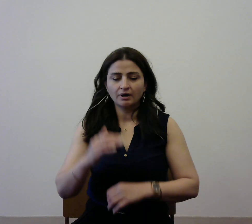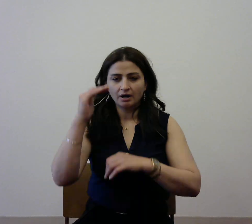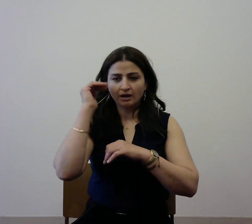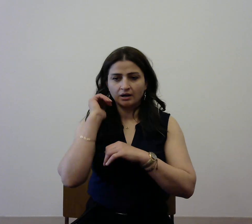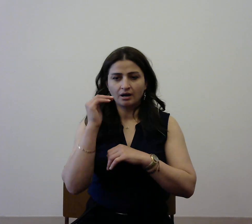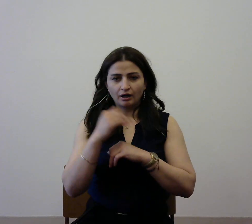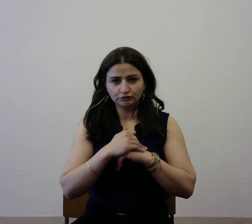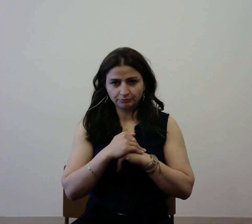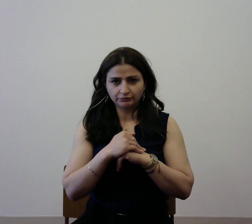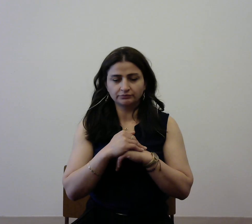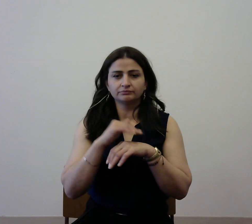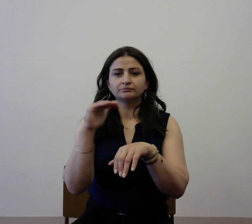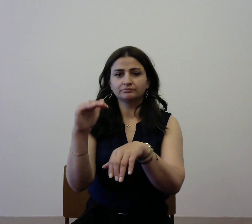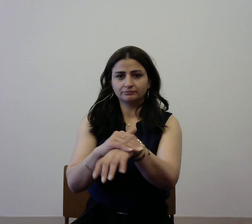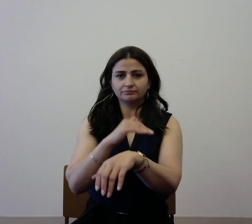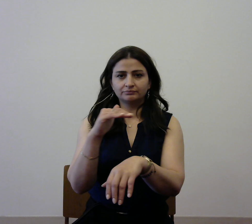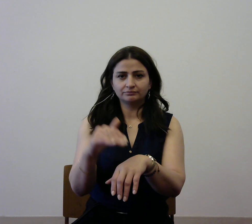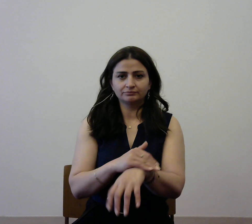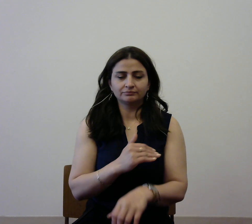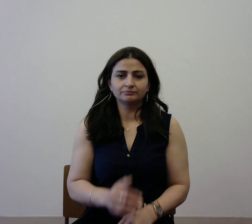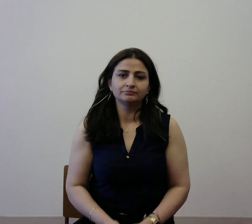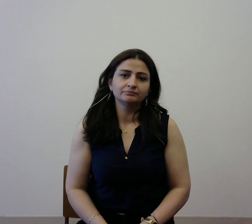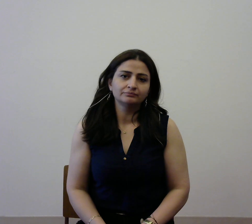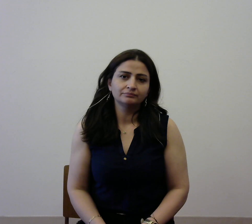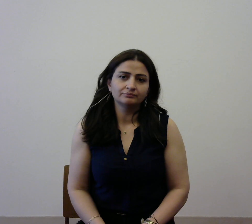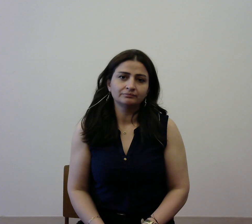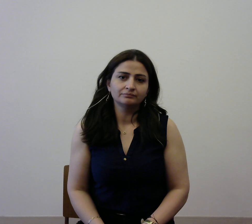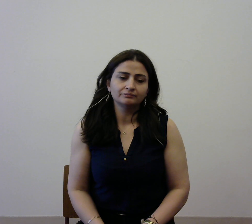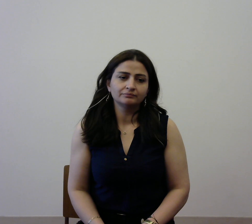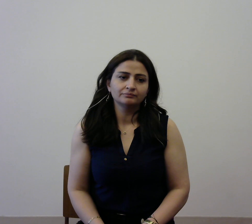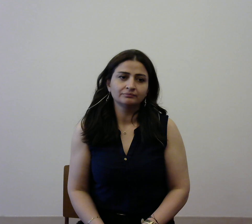Axşamınız xeyir